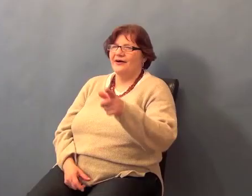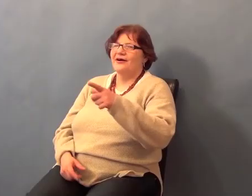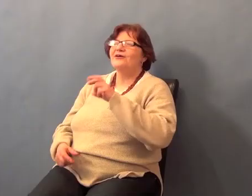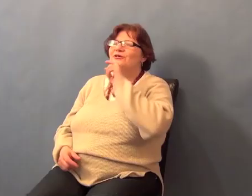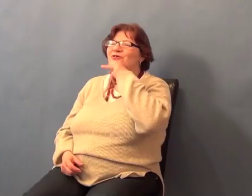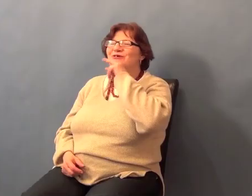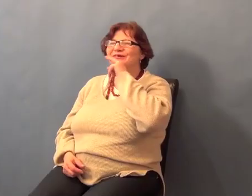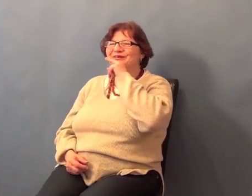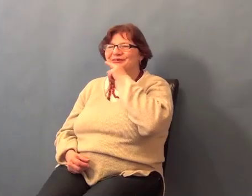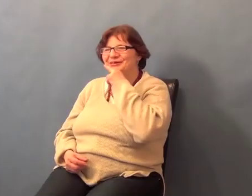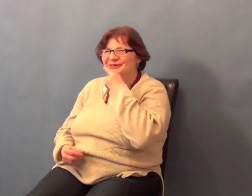Gruszki.